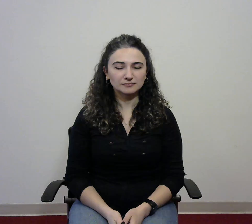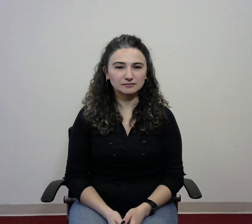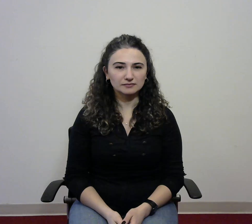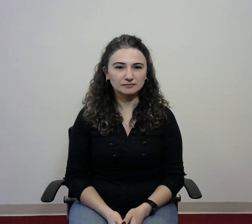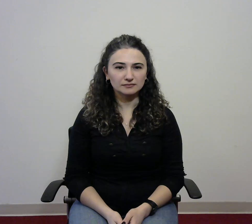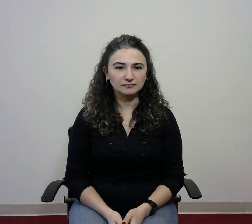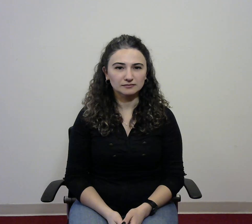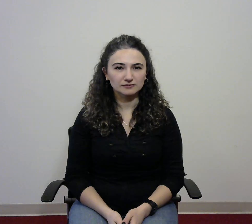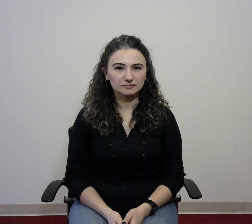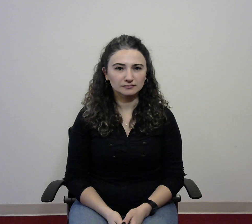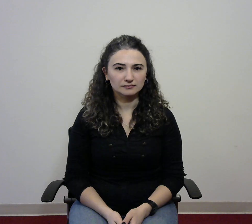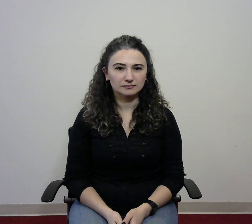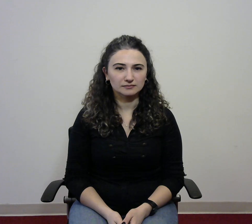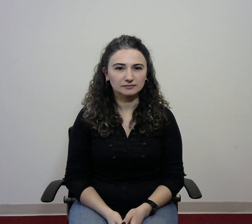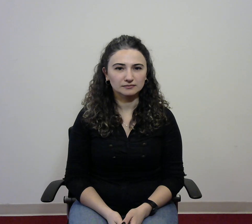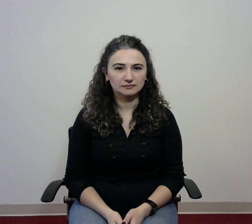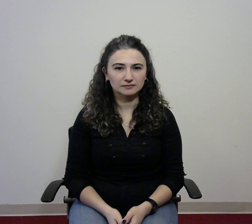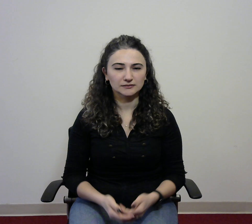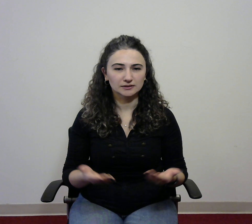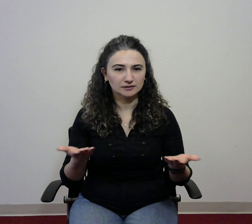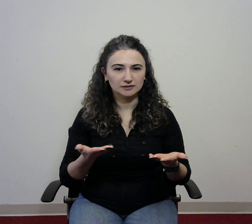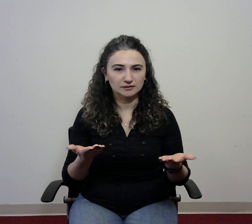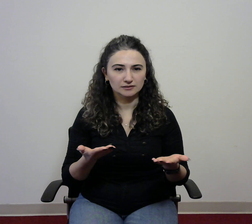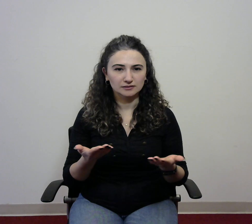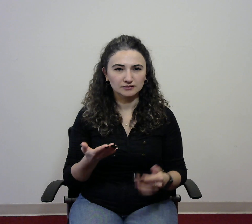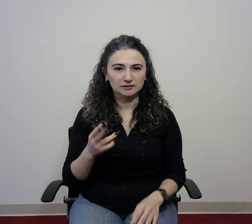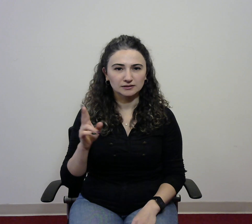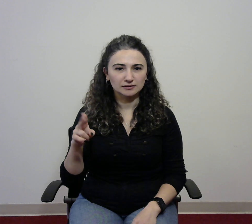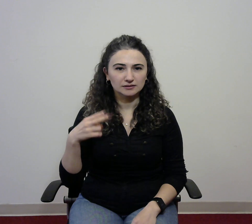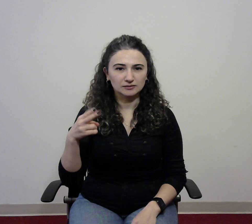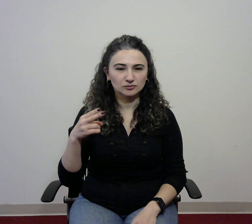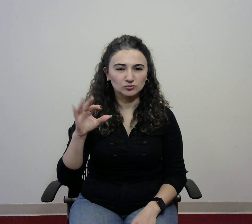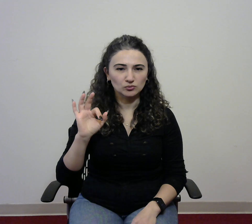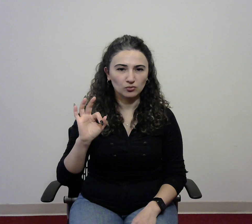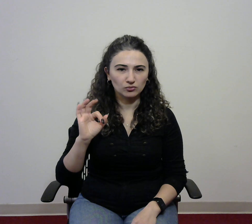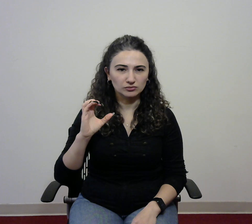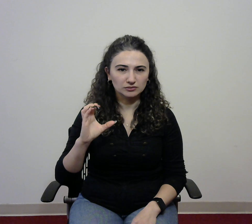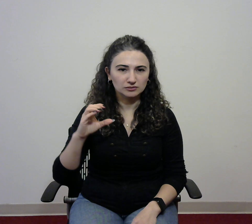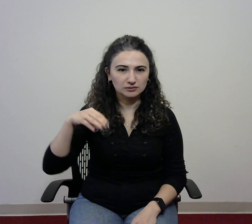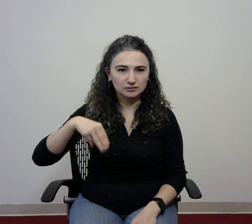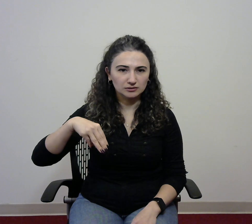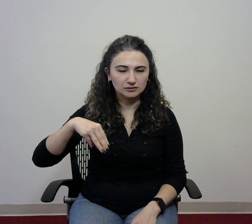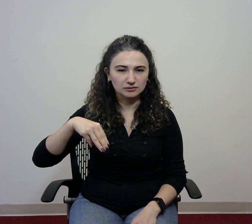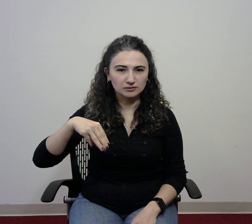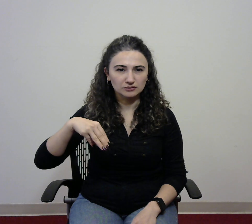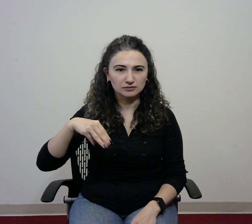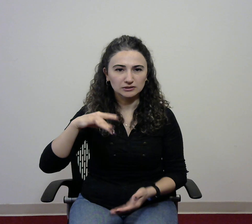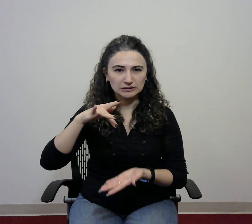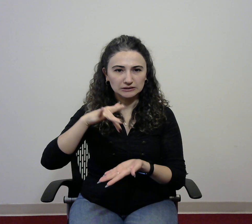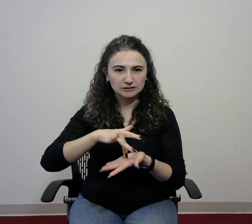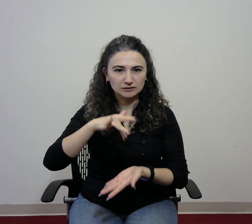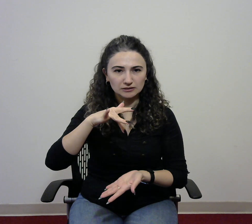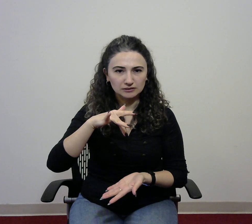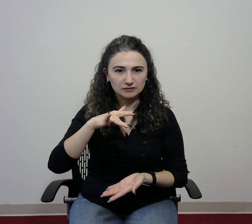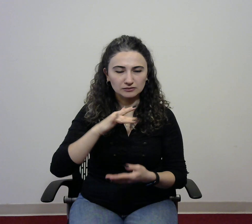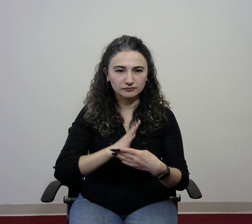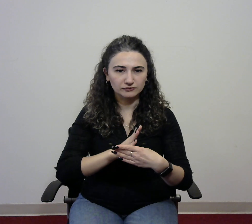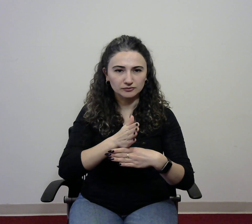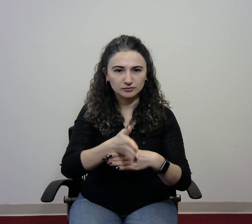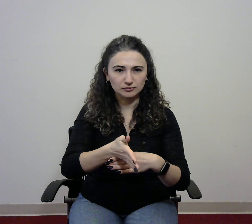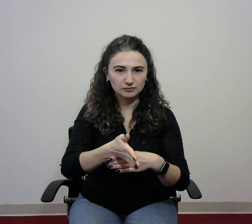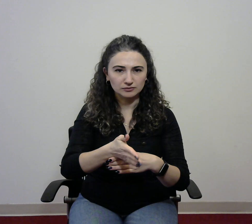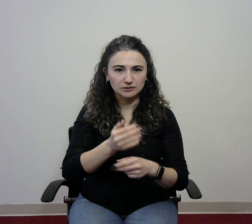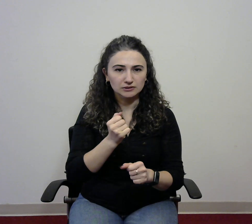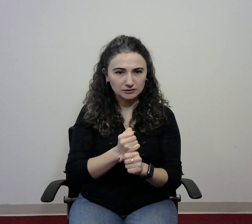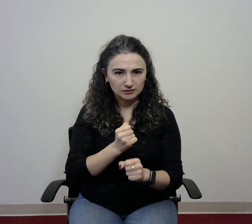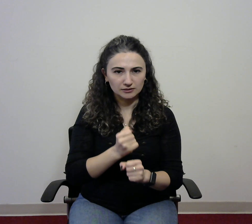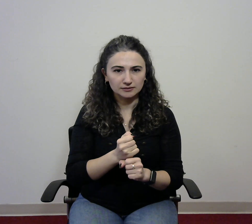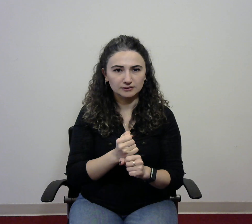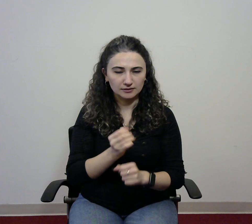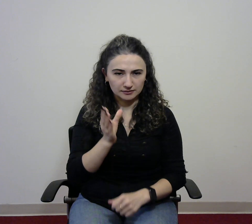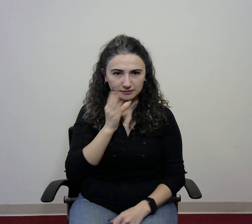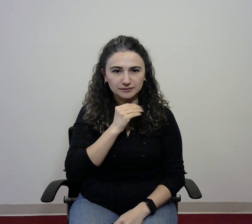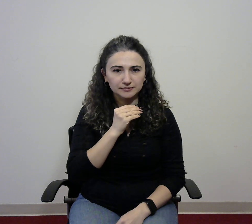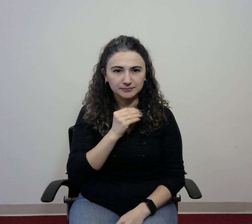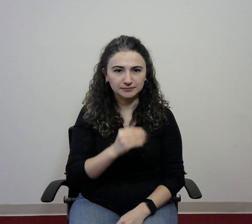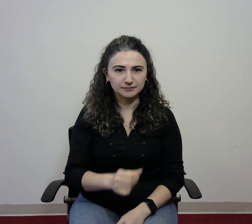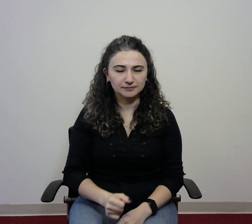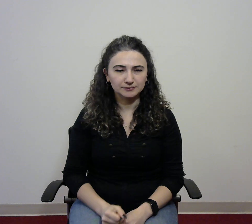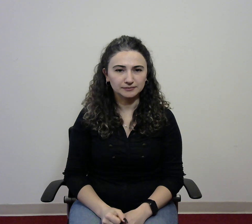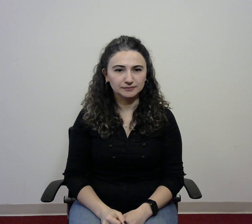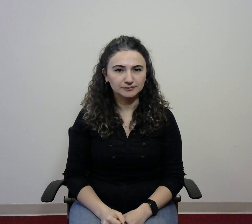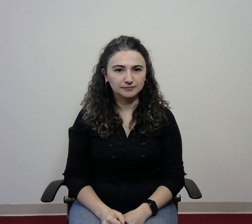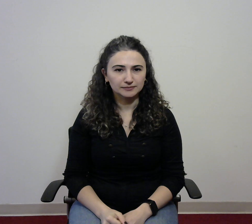Hansı DOST Mərkəzlərinə müraciət edə bilərəm?